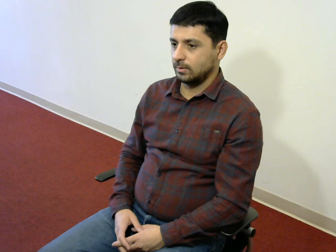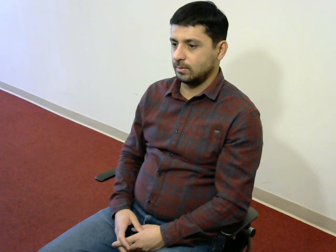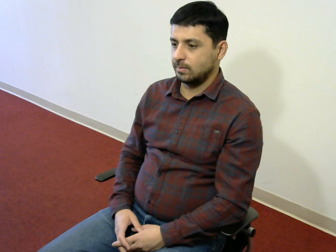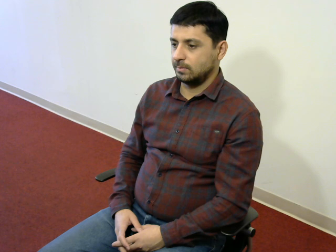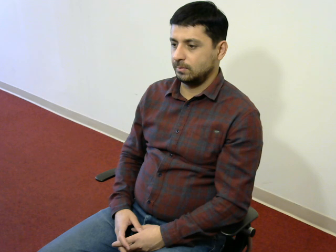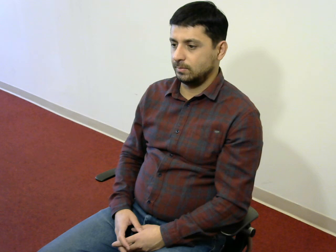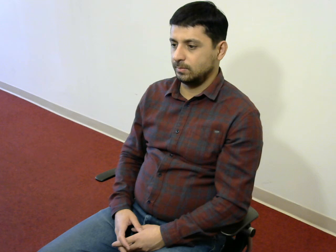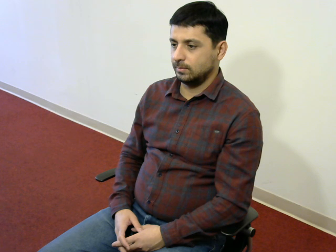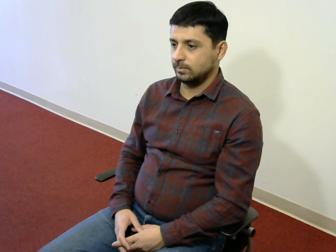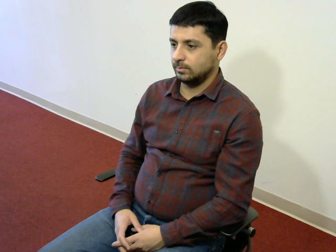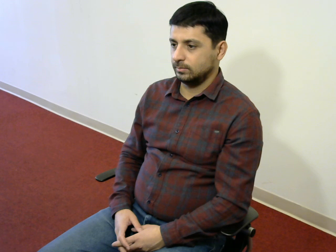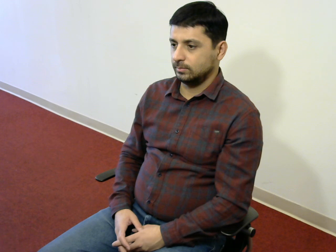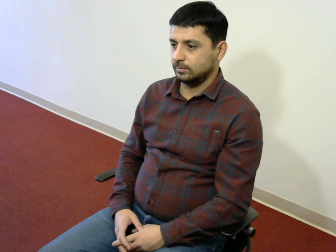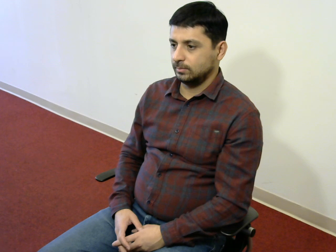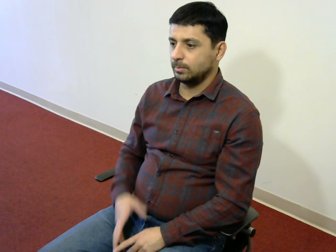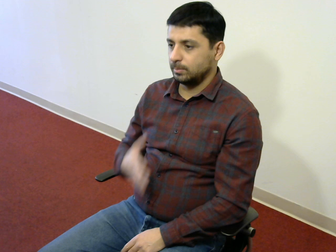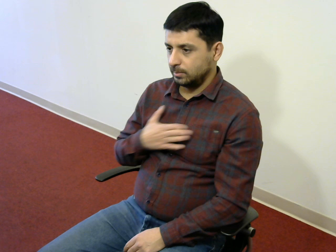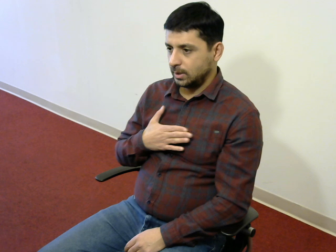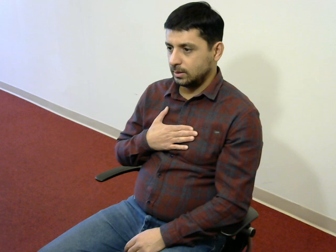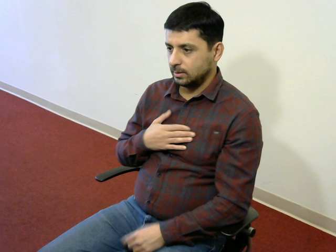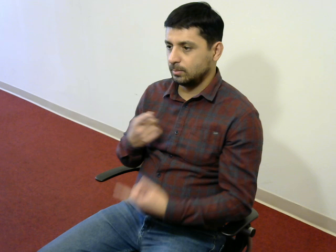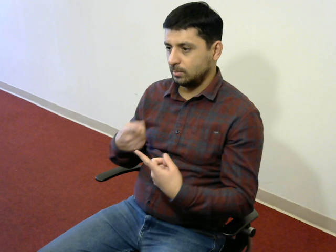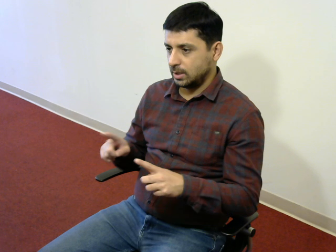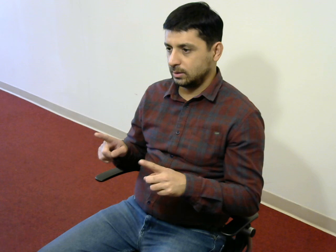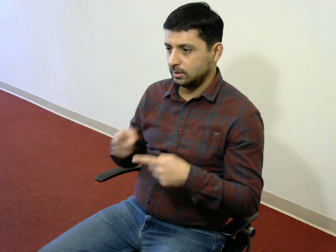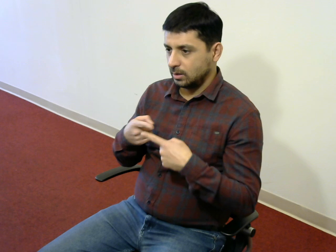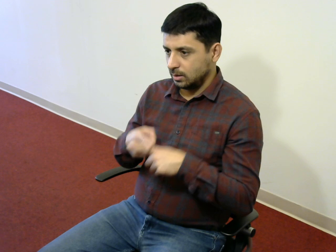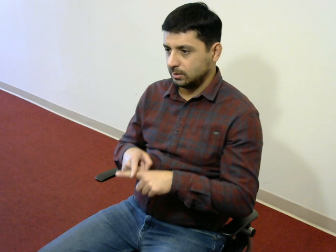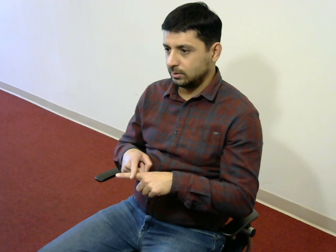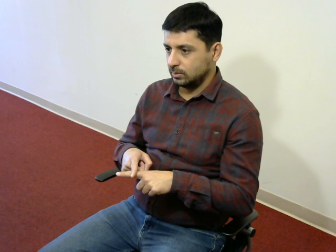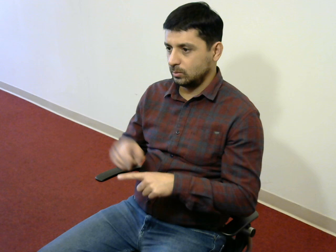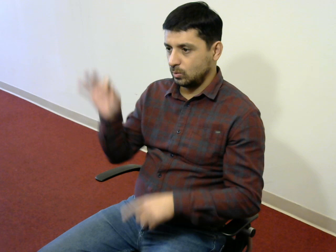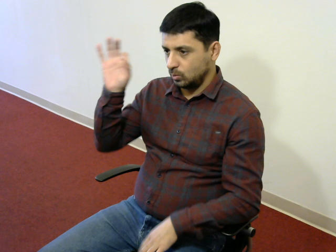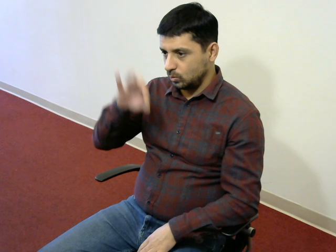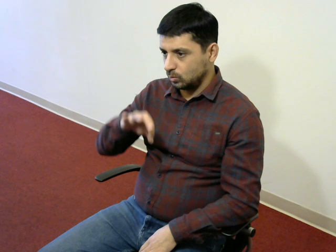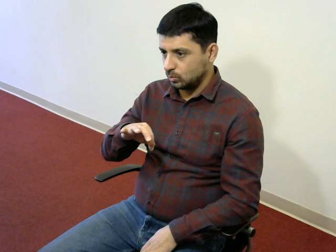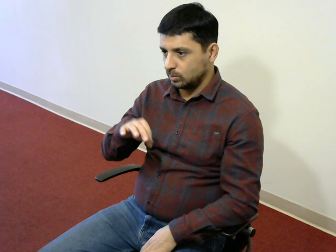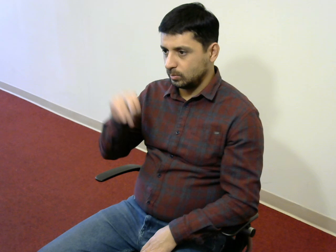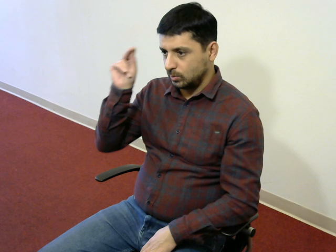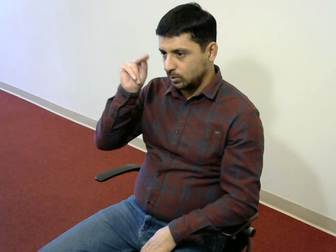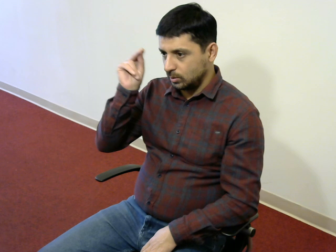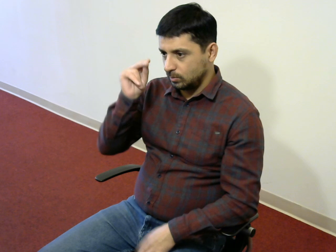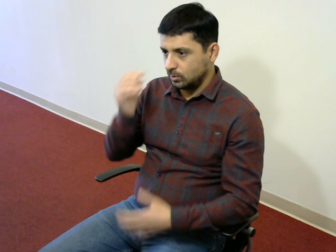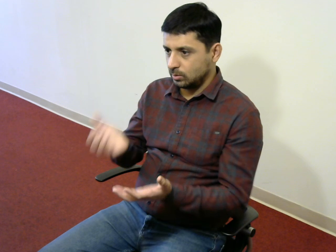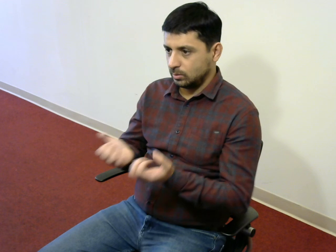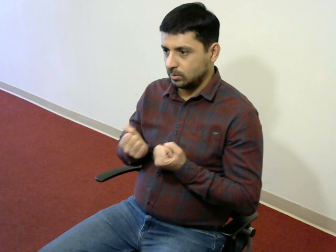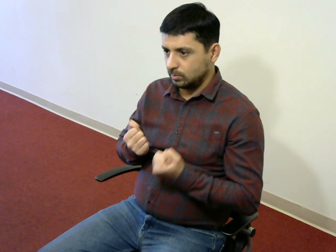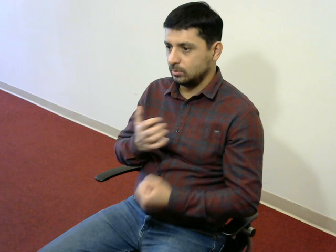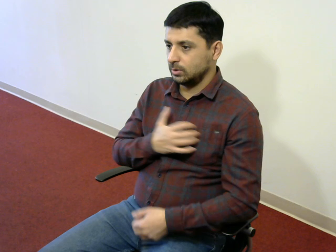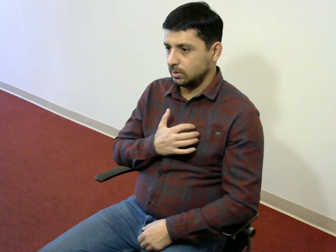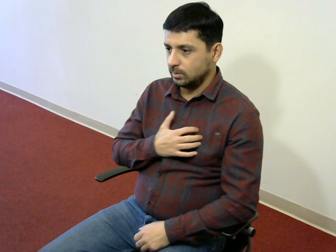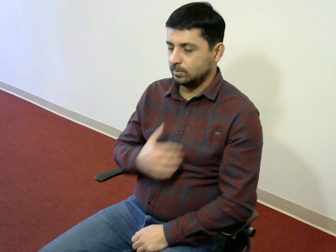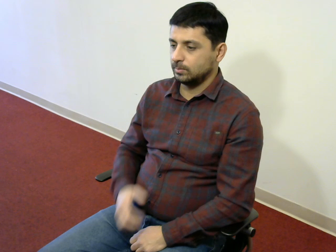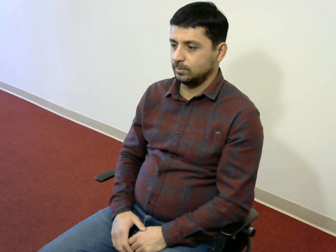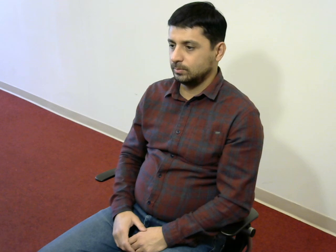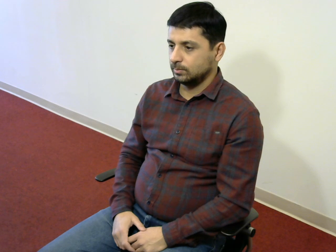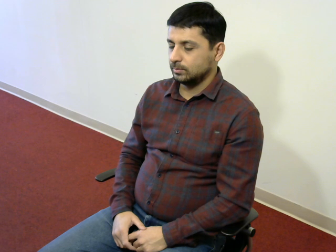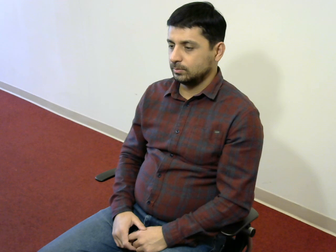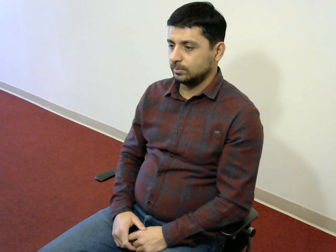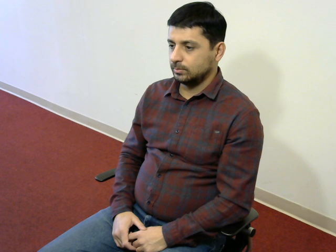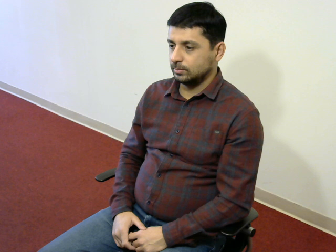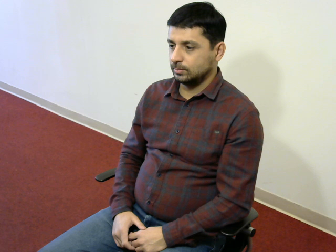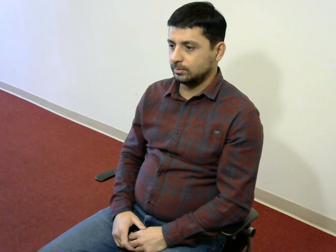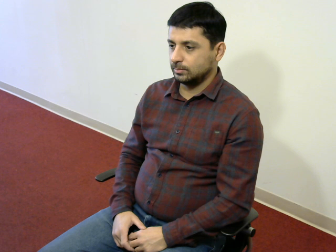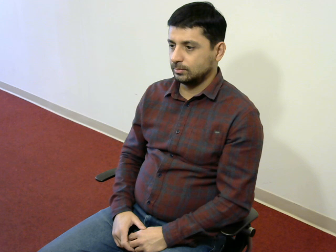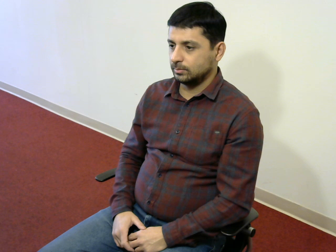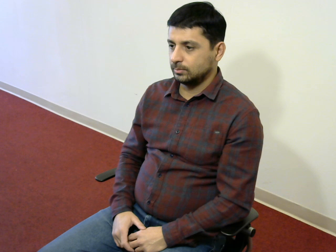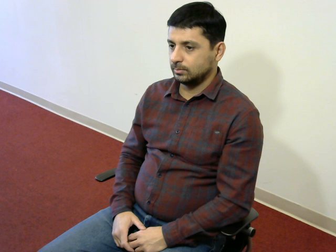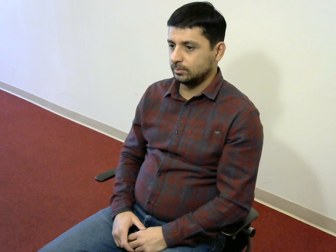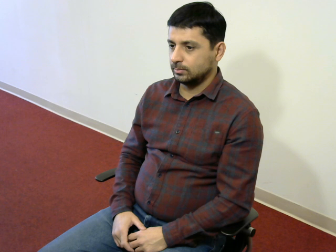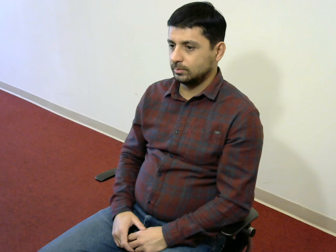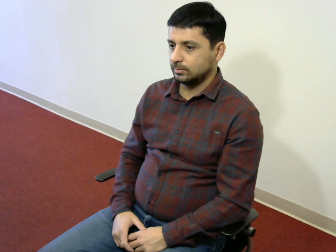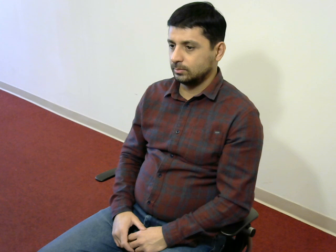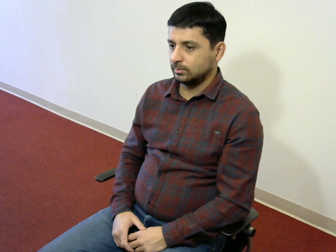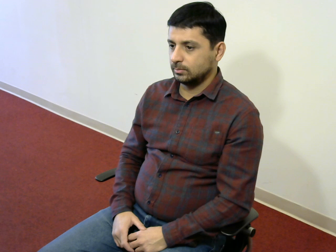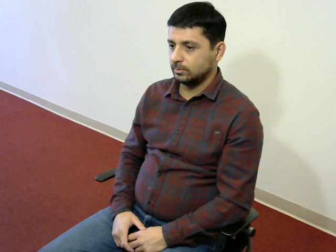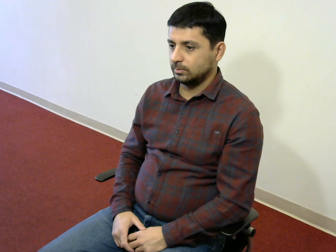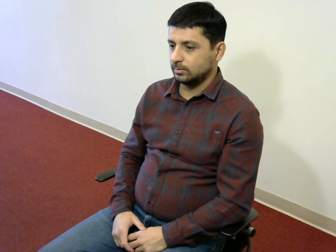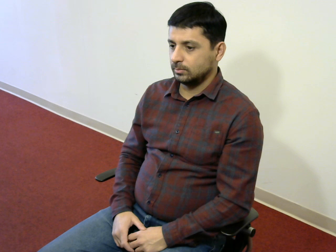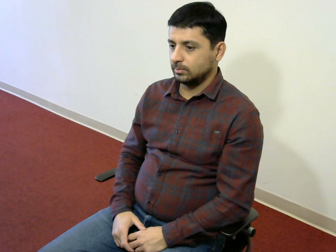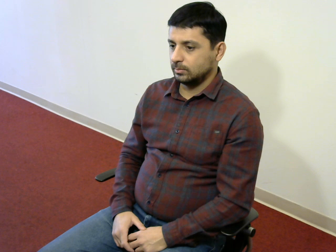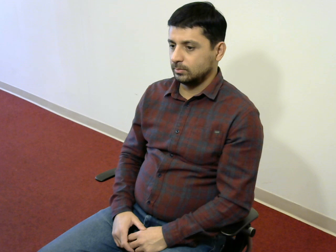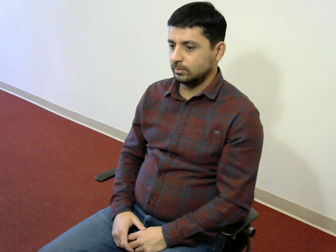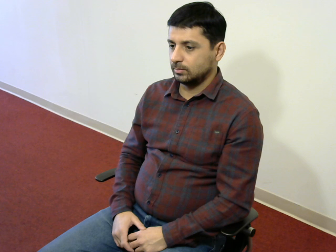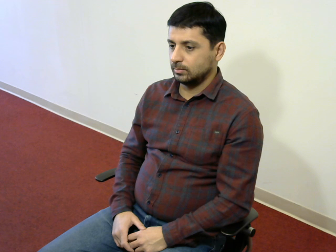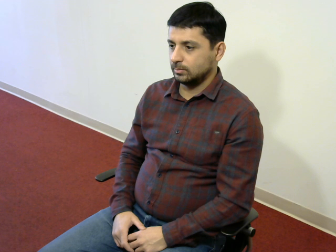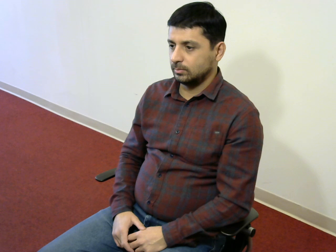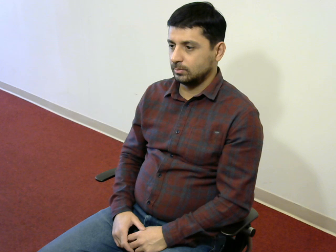Mən fərqli ixtisas üzrə təhsil almaq istəyirəm